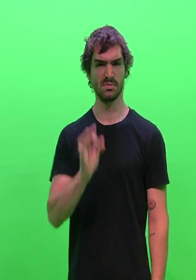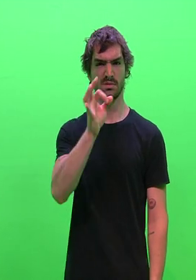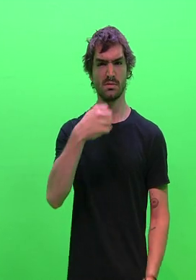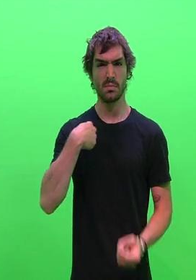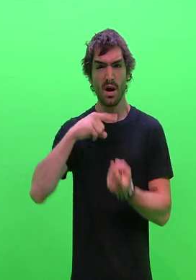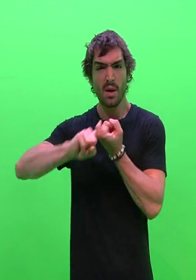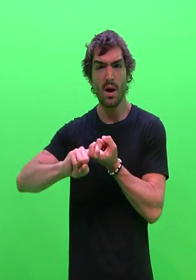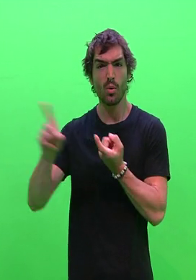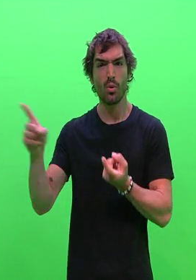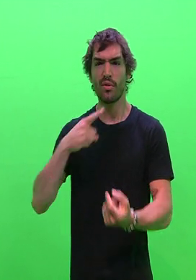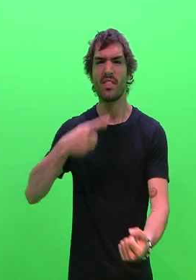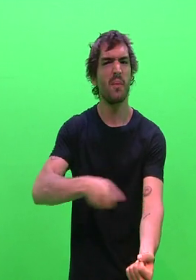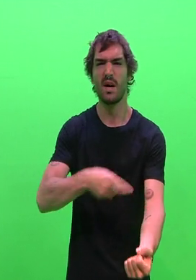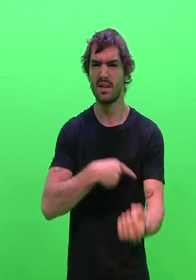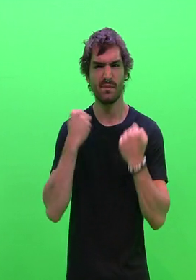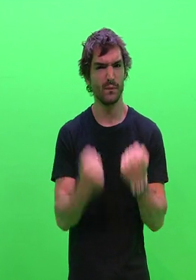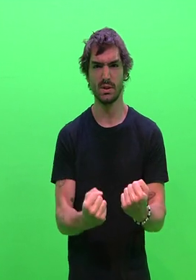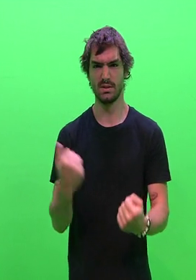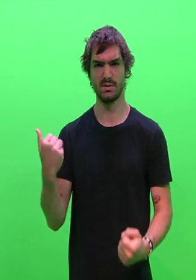Sí, el meu germà és molt diabètic.